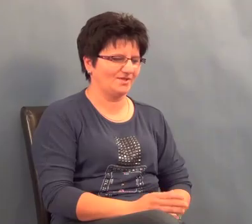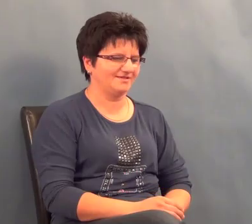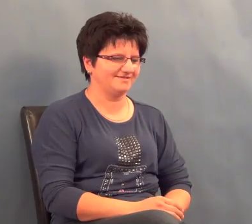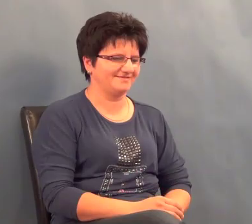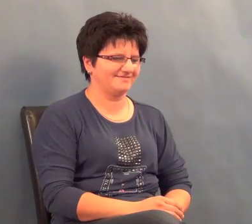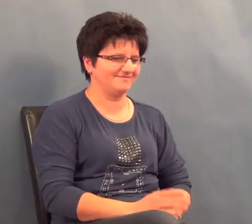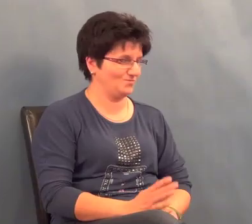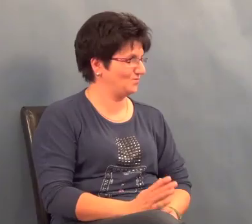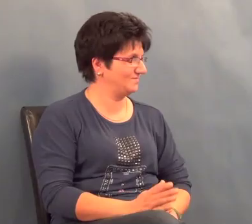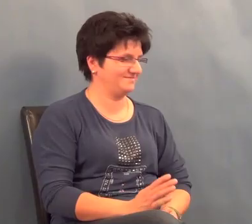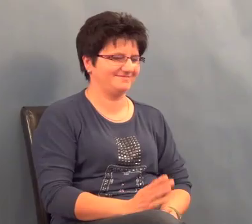Już.